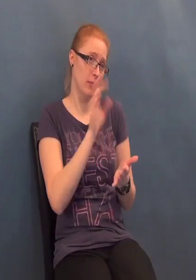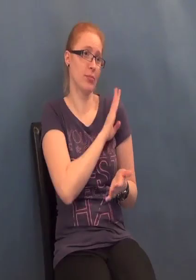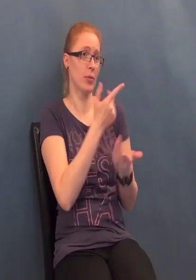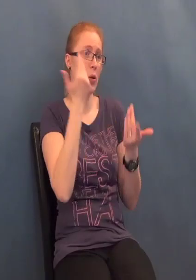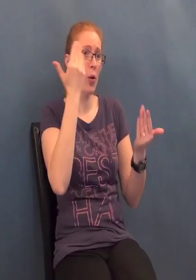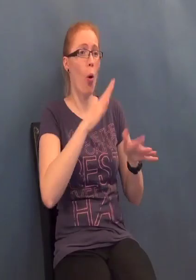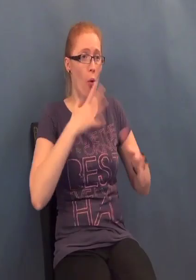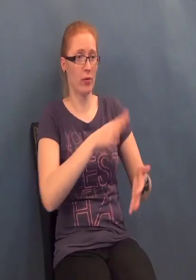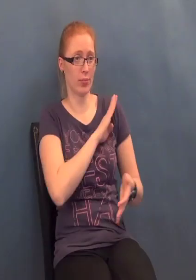I tak umrze, honorowo, ofiarował swoje życie.